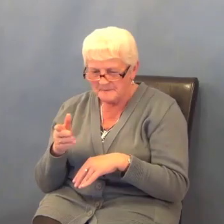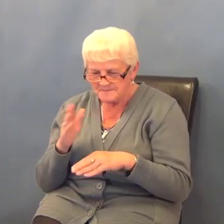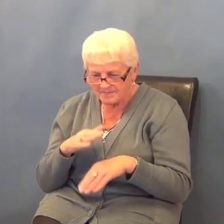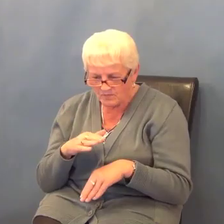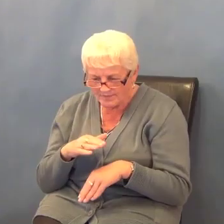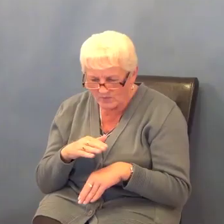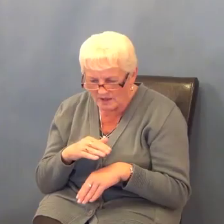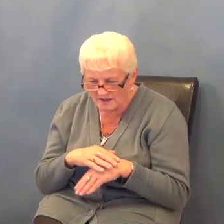Następny.